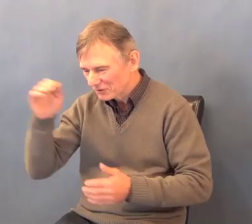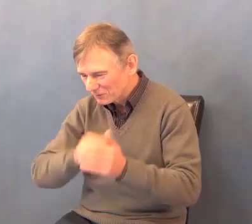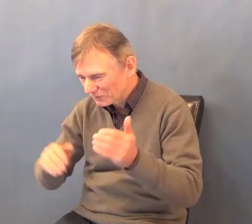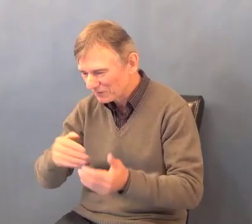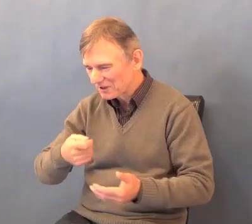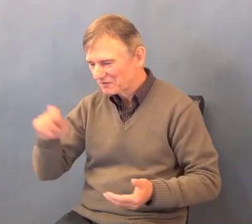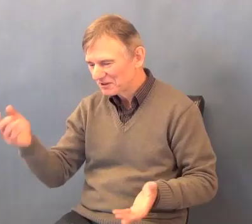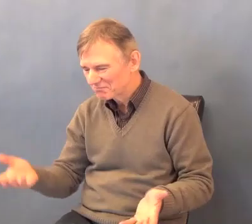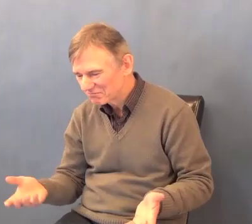Wyjazd w góry.